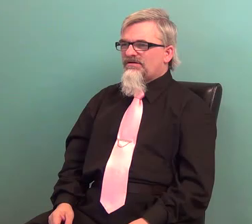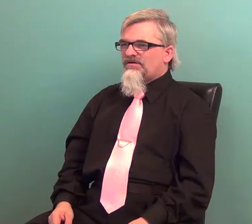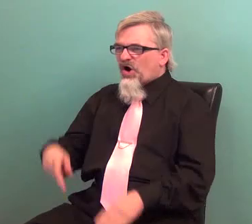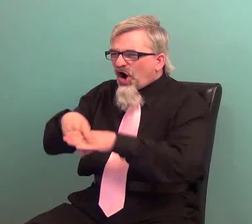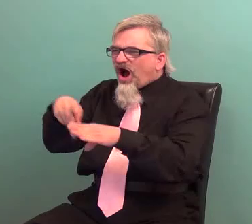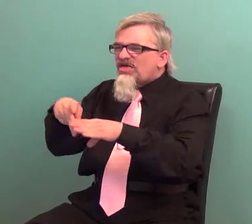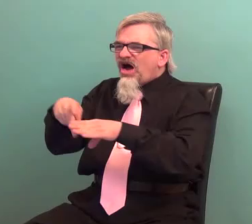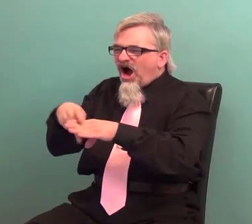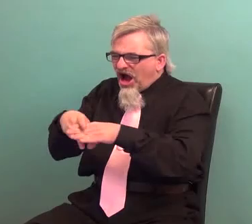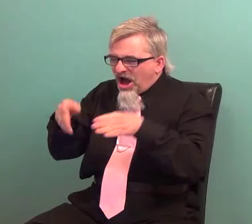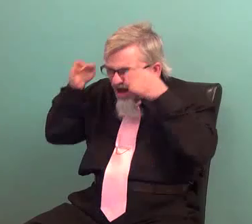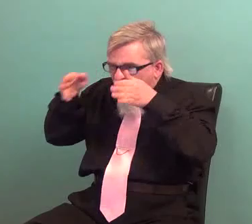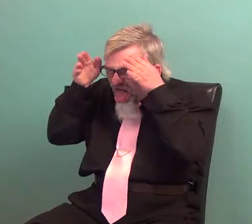Jak koń jestem skupiony.